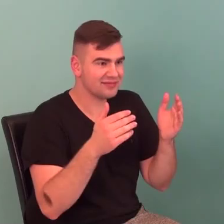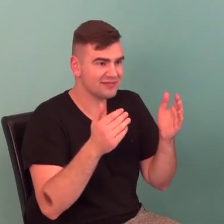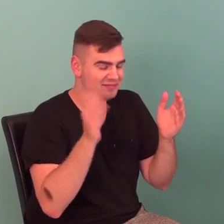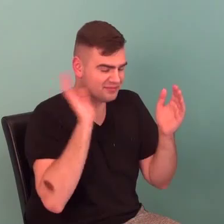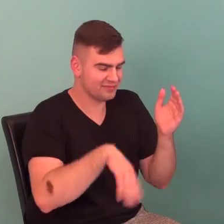Dobra.